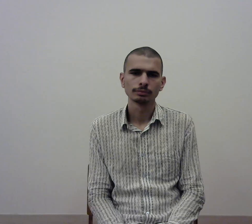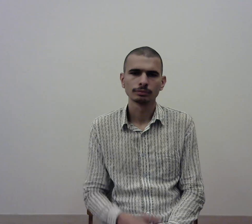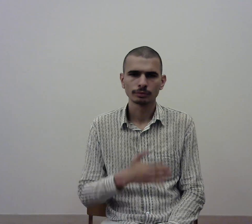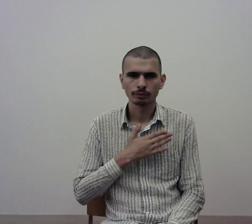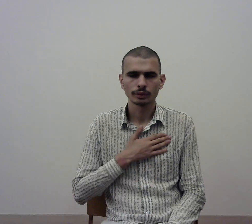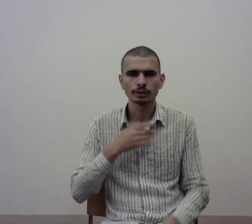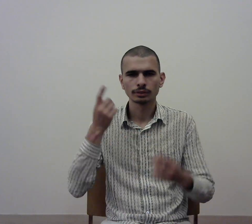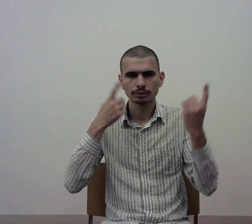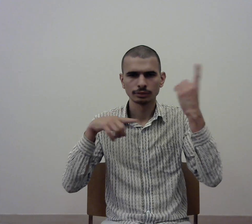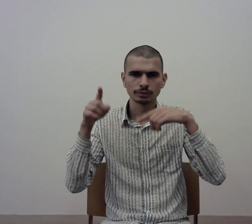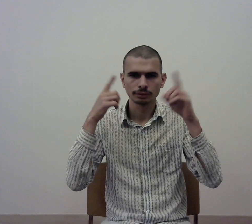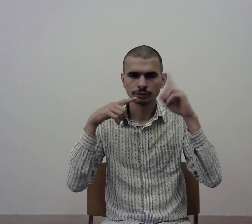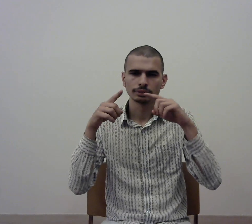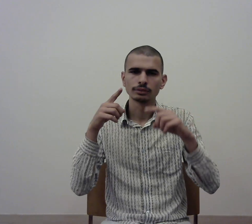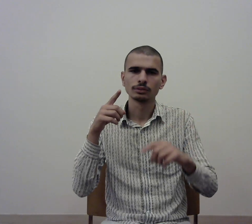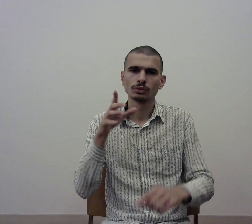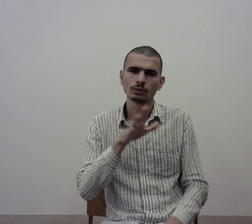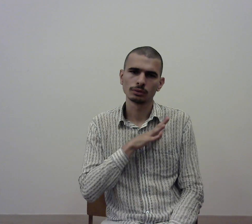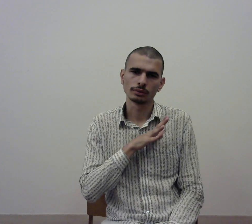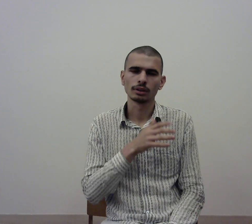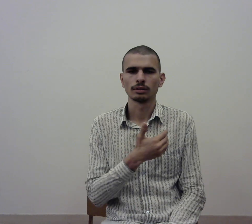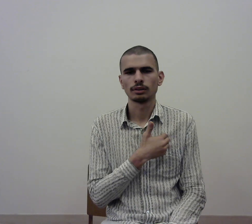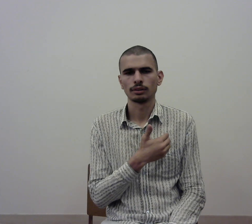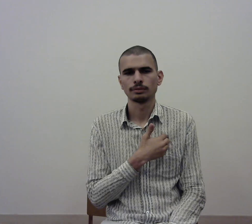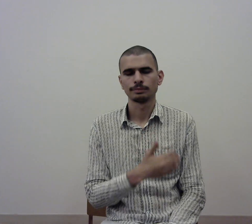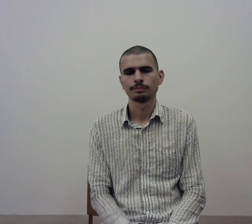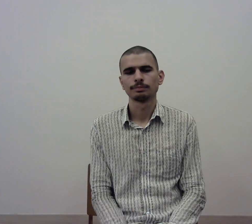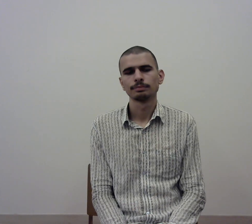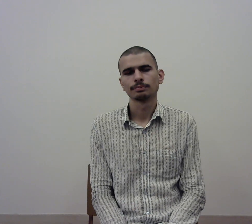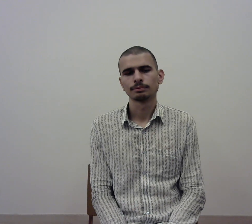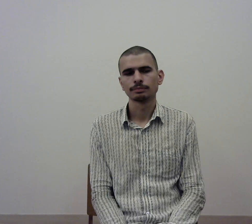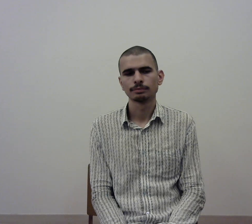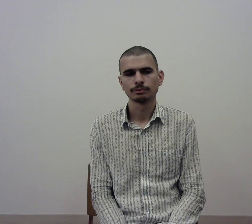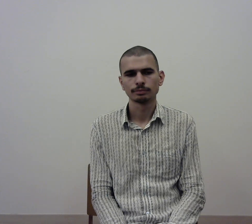Mən dizayner olmaq istəyirəm